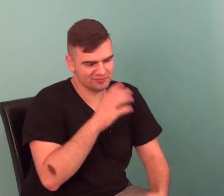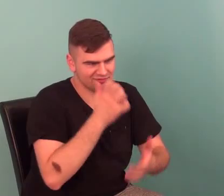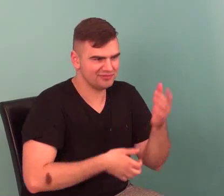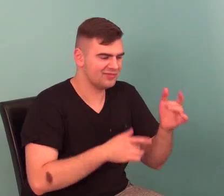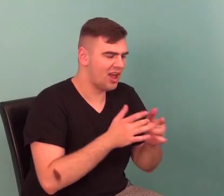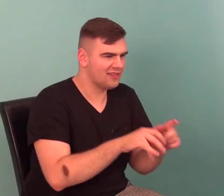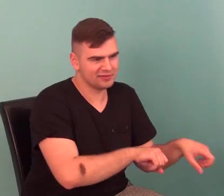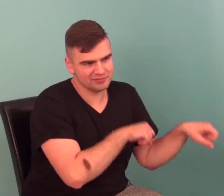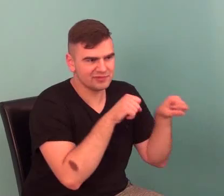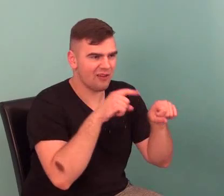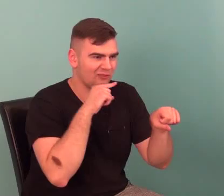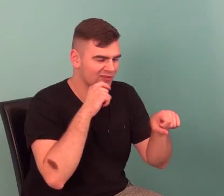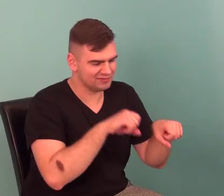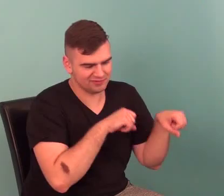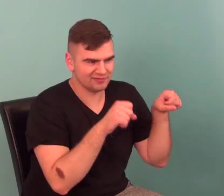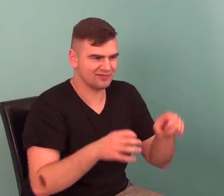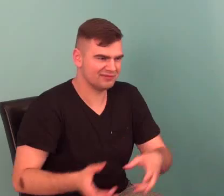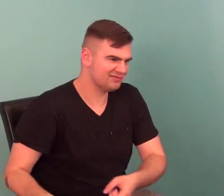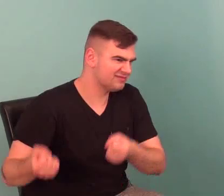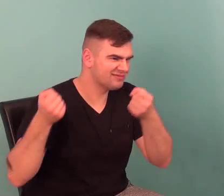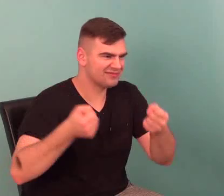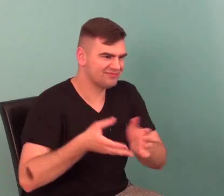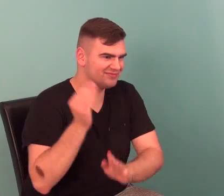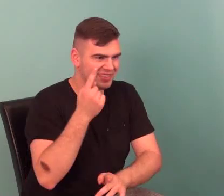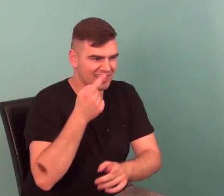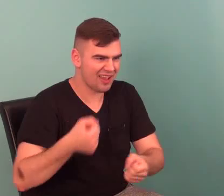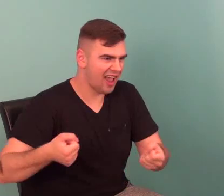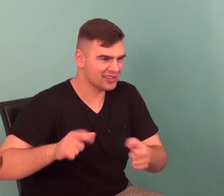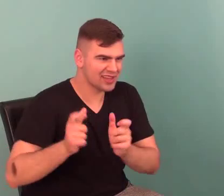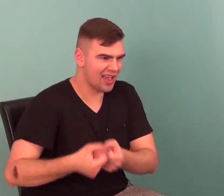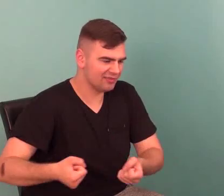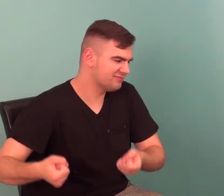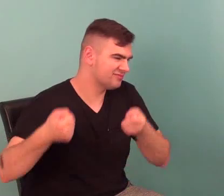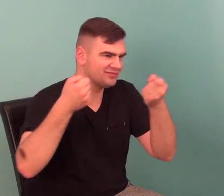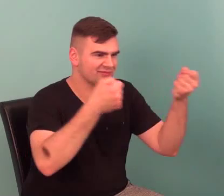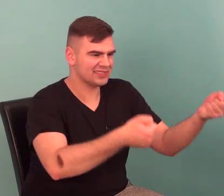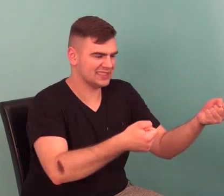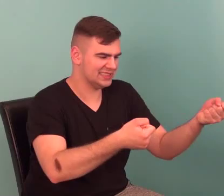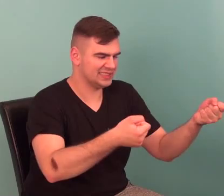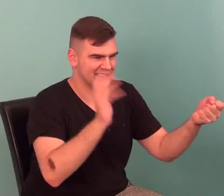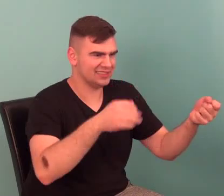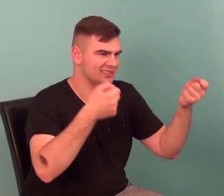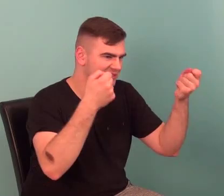Stawia czerwony rower, stawia jeden pojemnik na ramę i kradnie cały pojemnik.